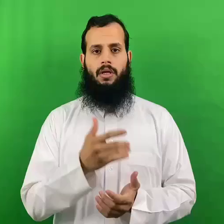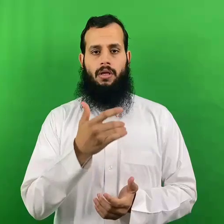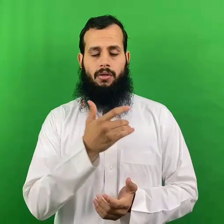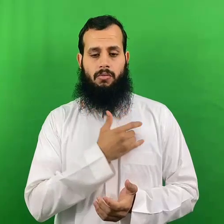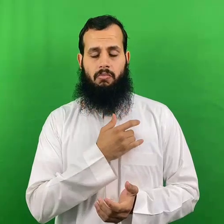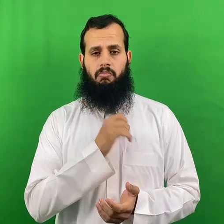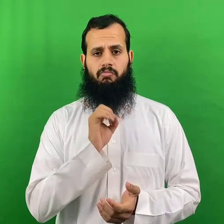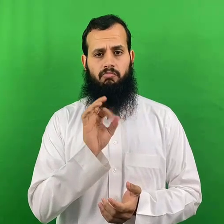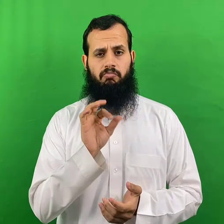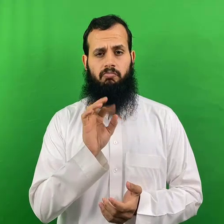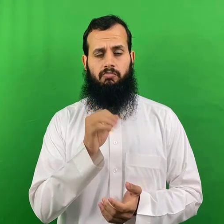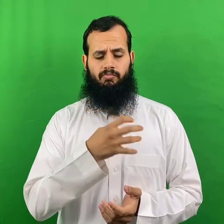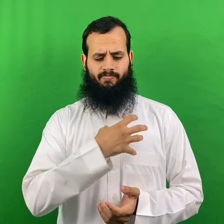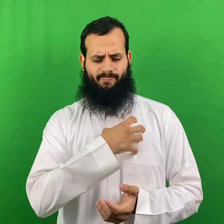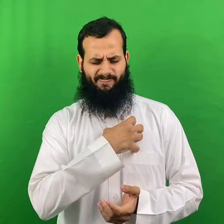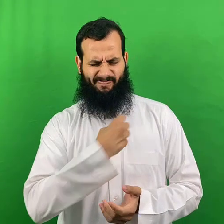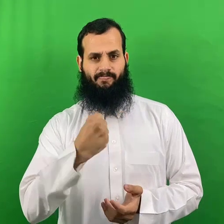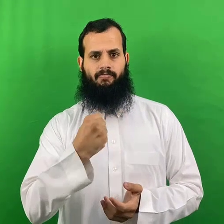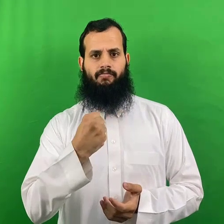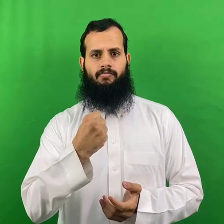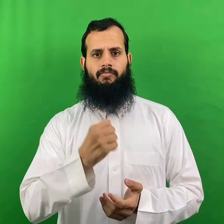ينخلع فؤاده